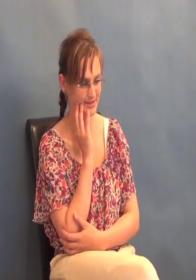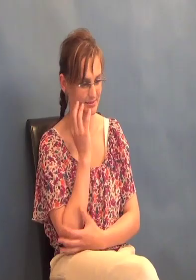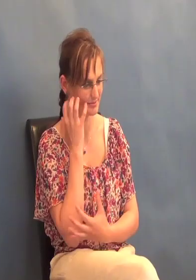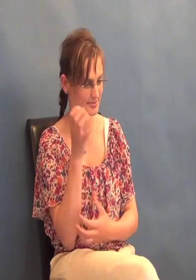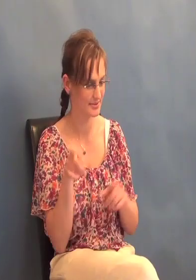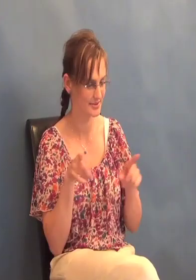Mam dużo na głowie.